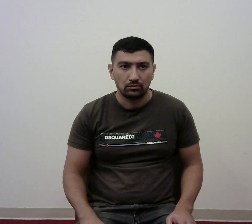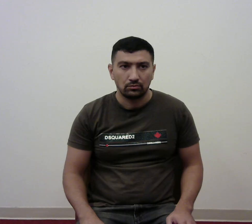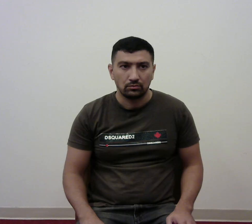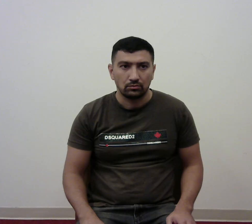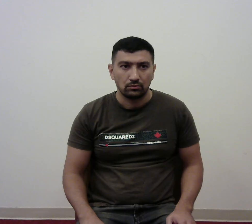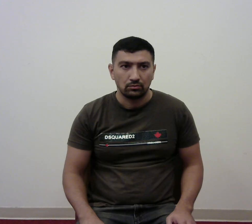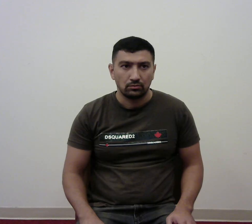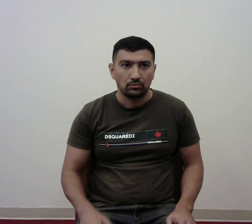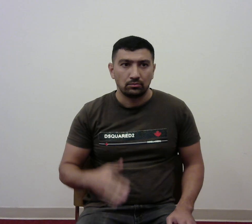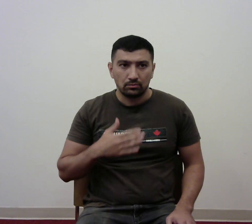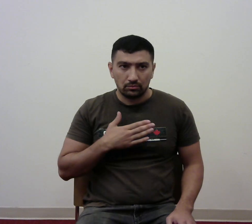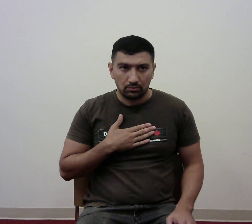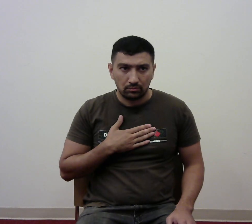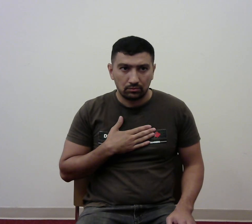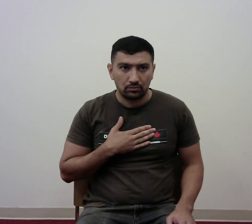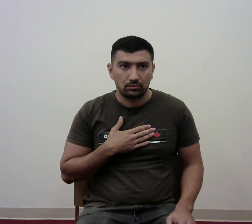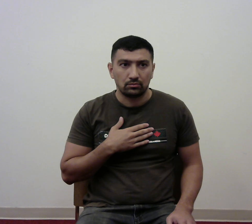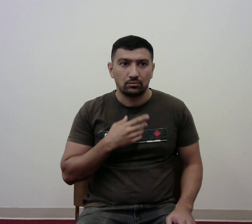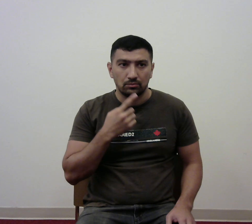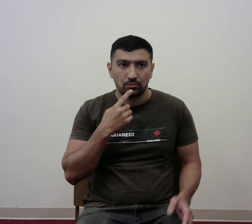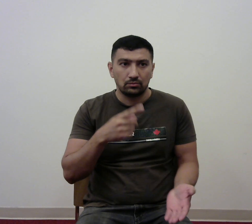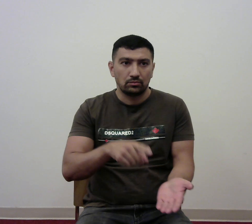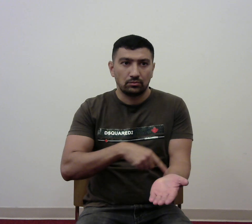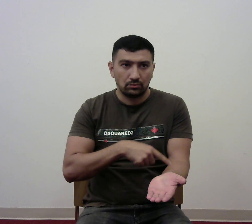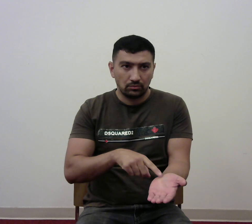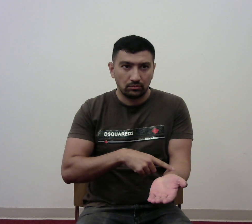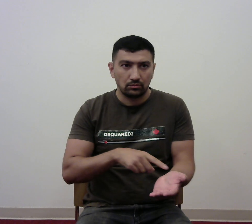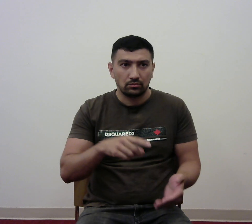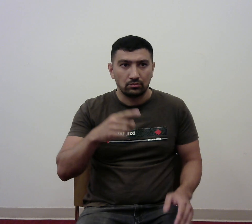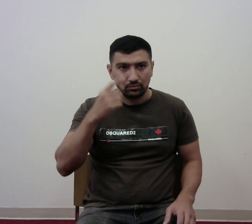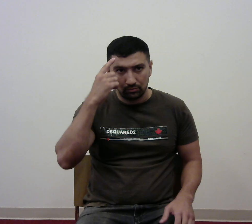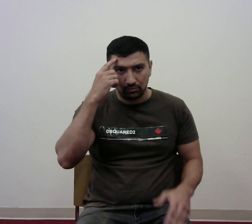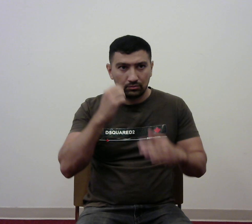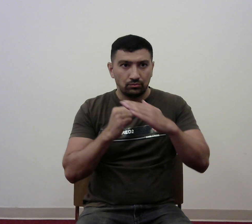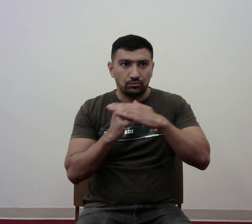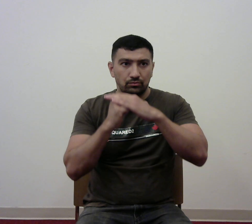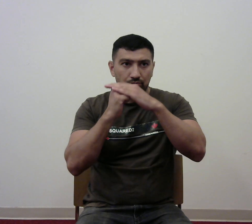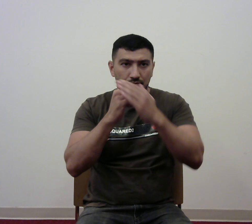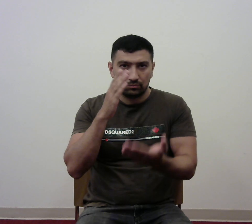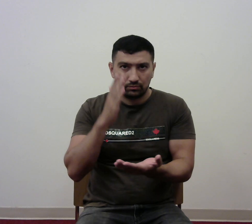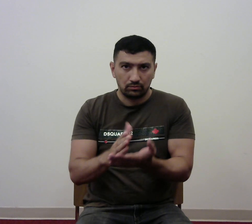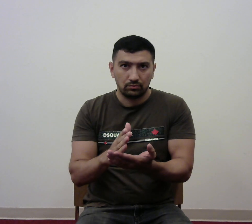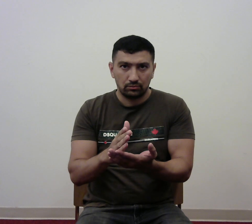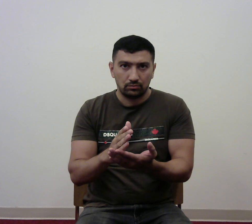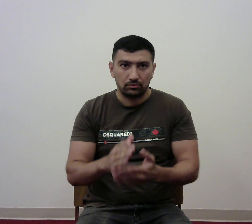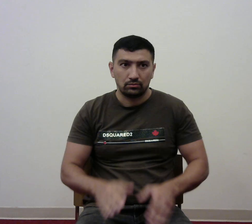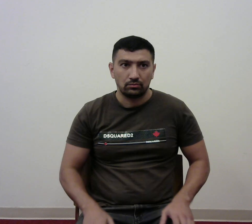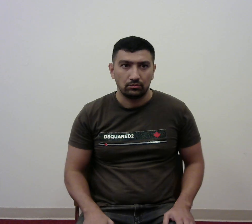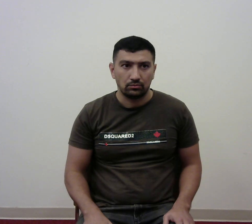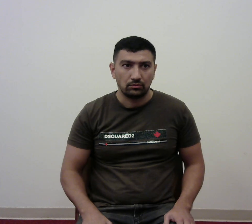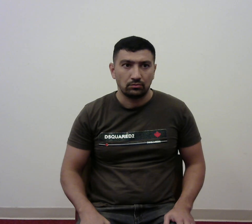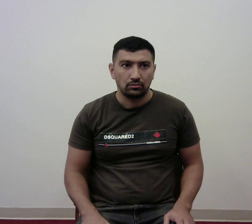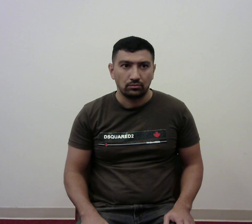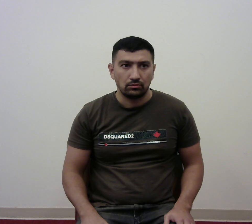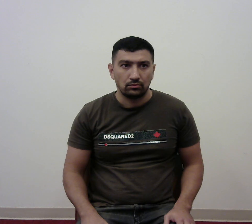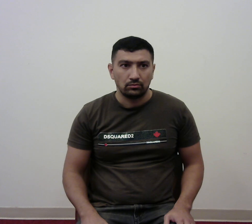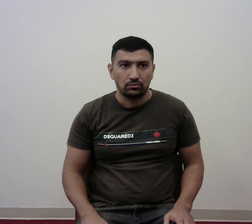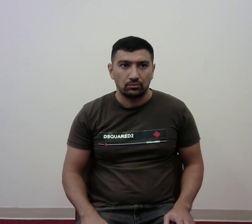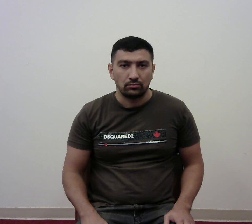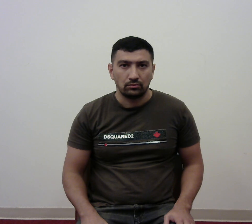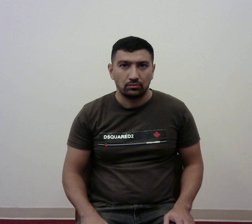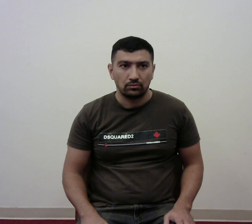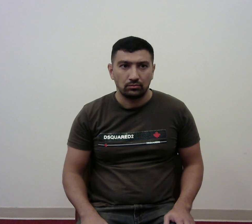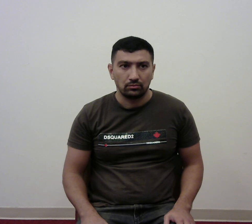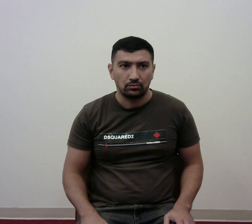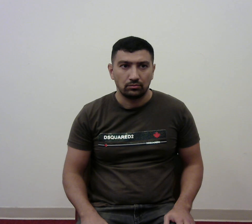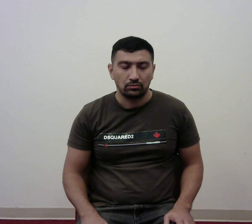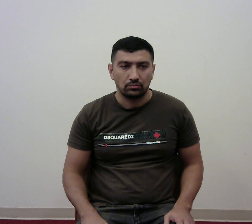Mənim qan təzyiqim var